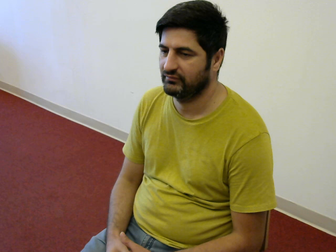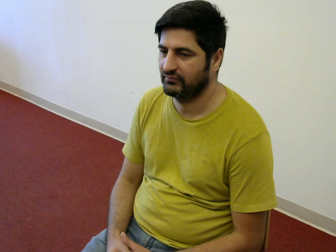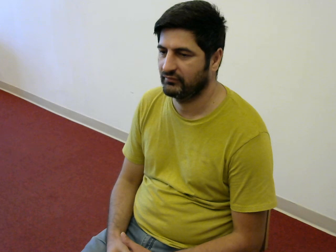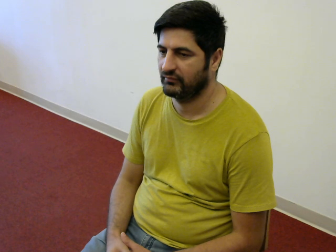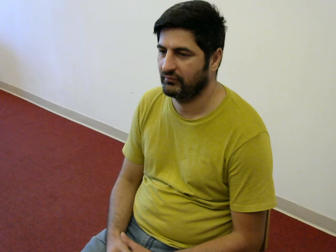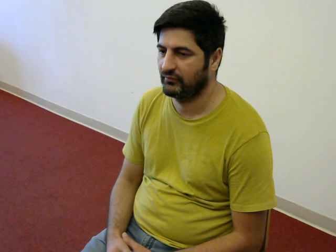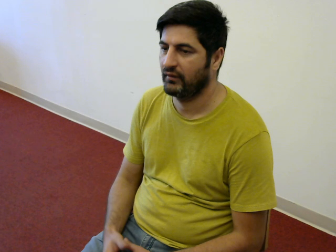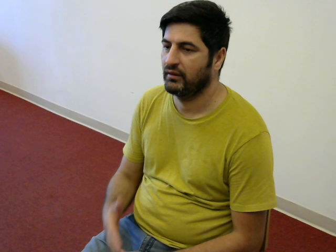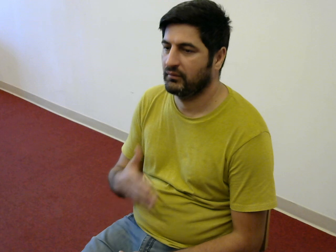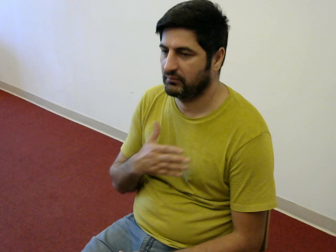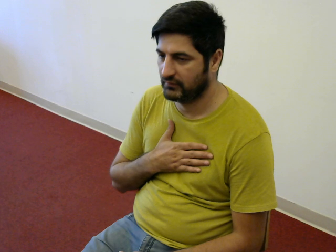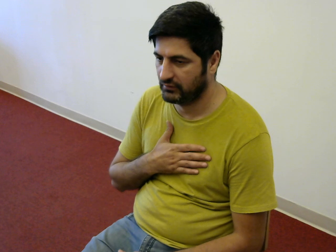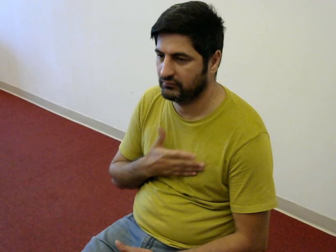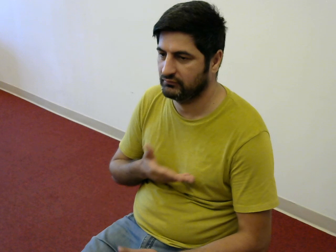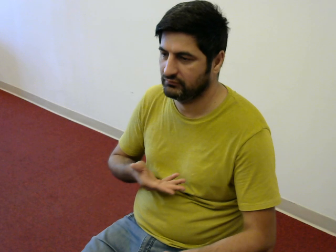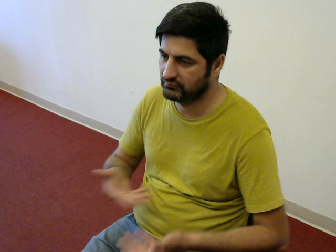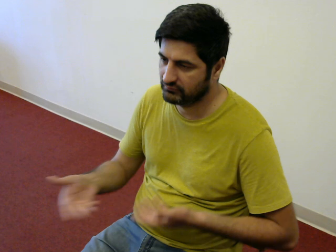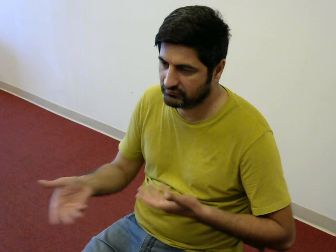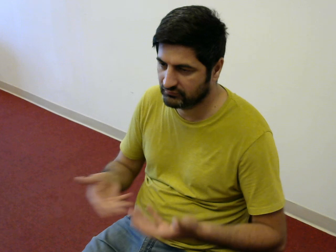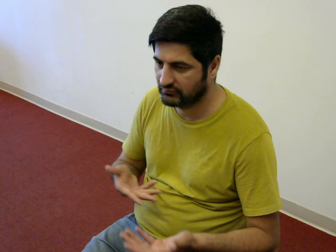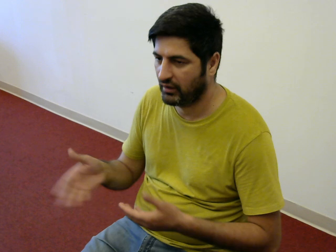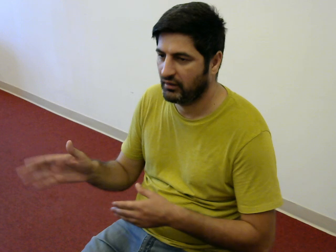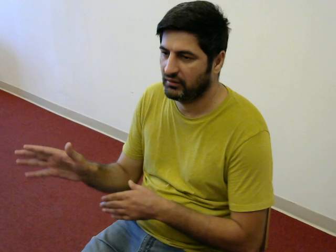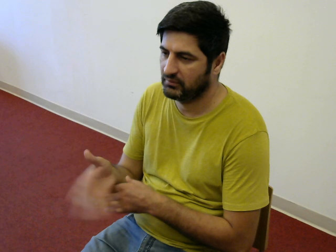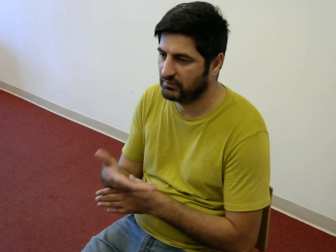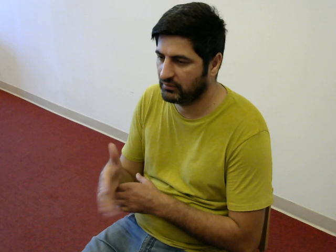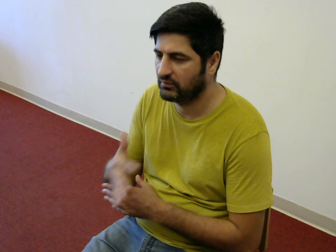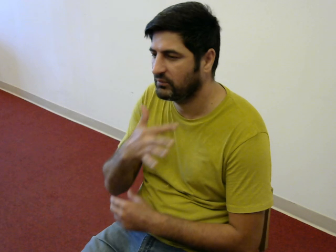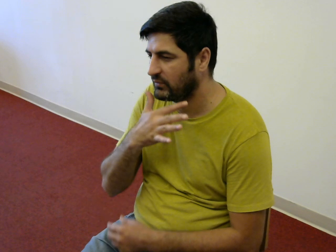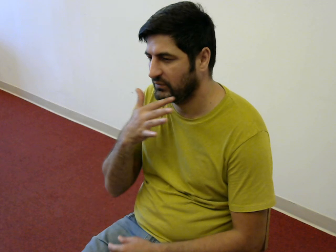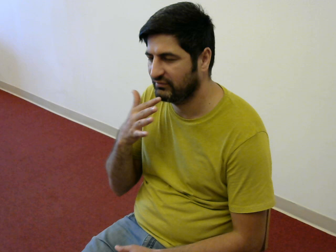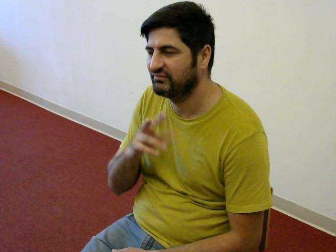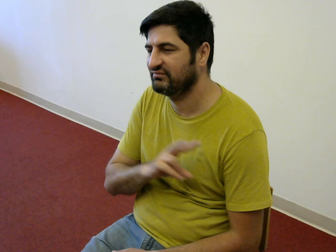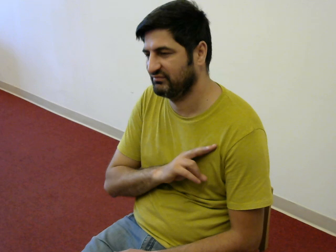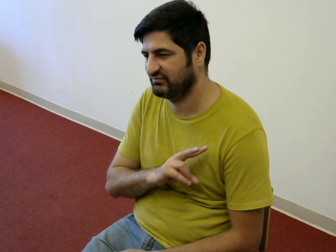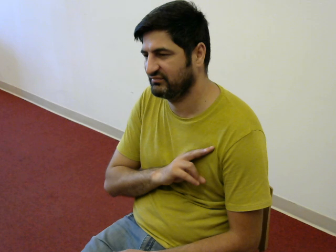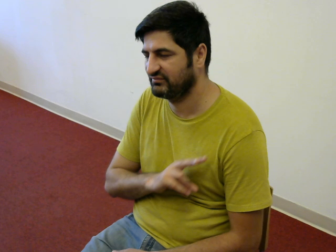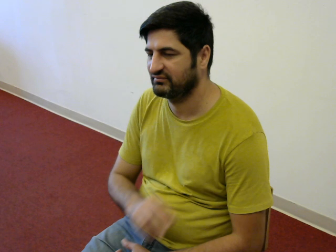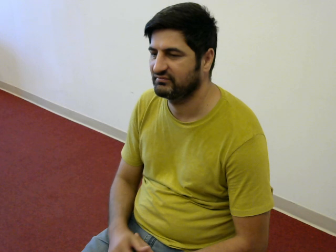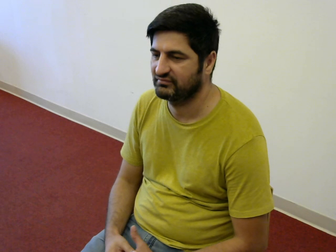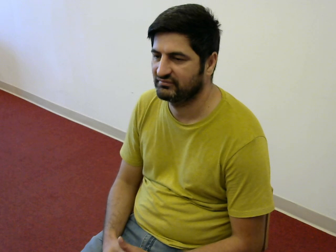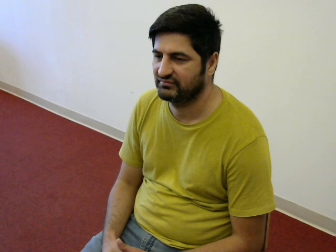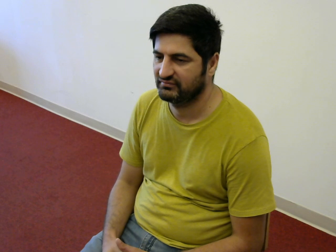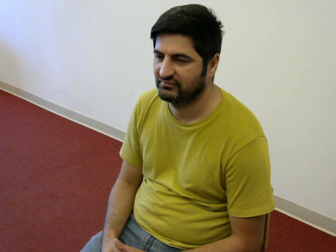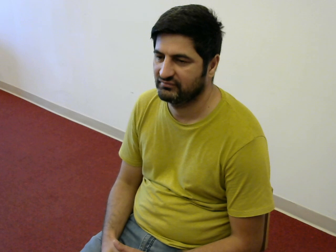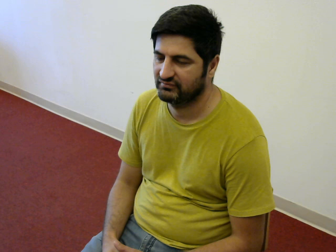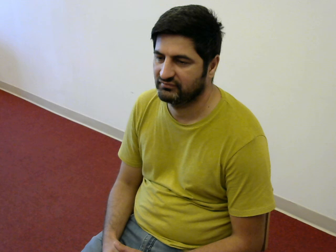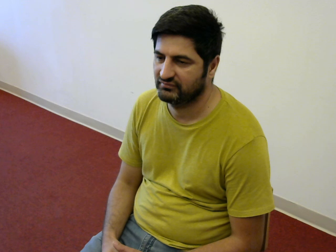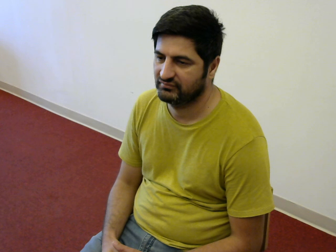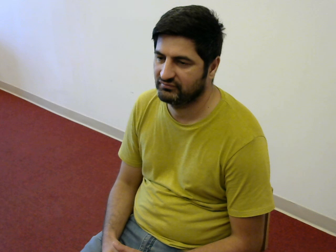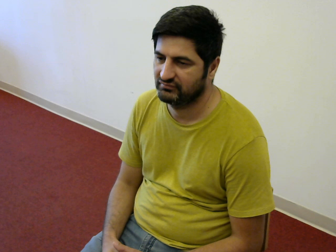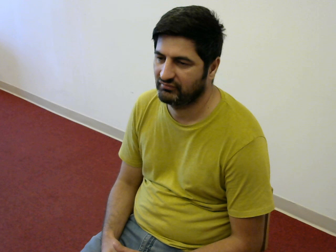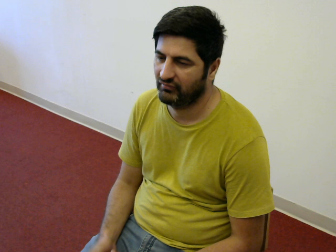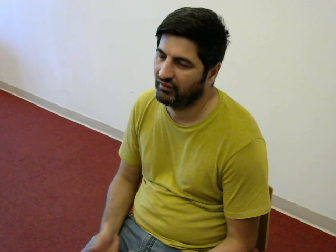Mən piyada gəzməyi çox sevirəm